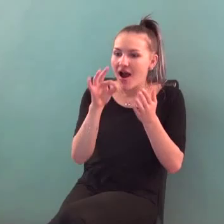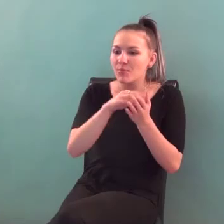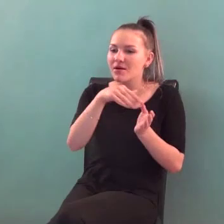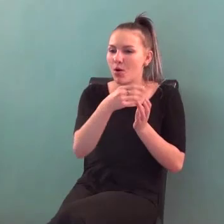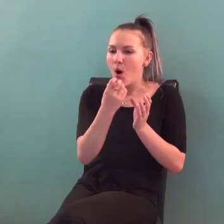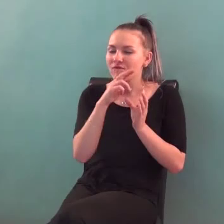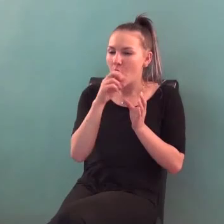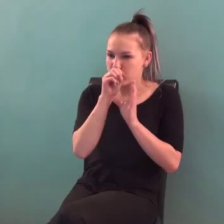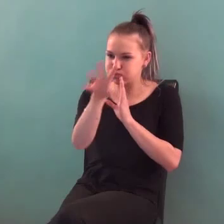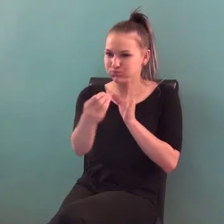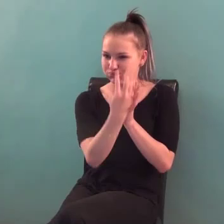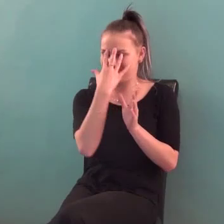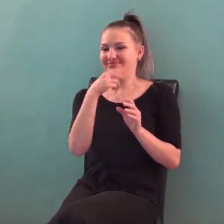Nagle ryba opluwa go wodą prosto w pysk.